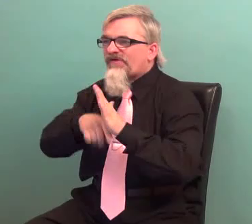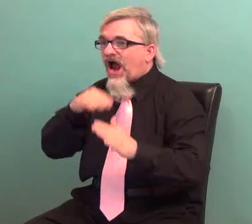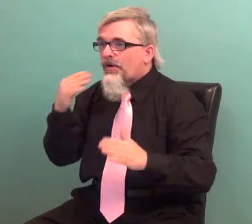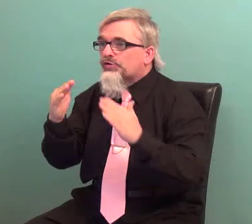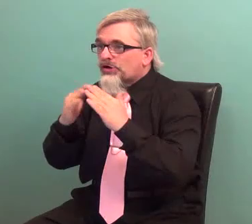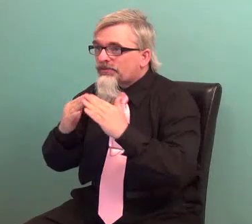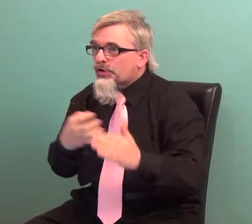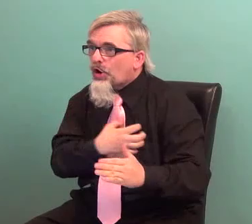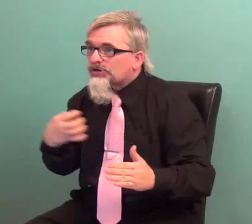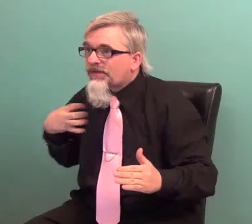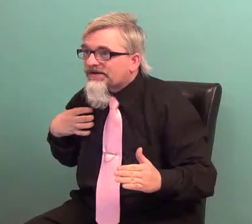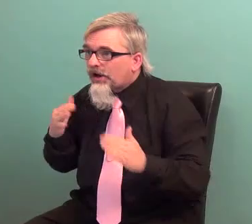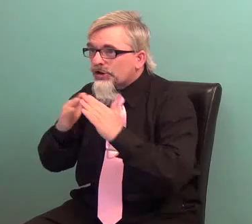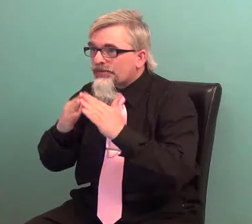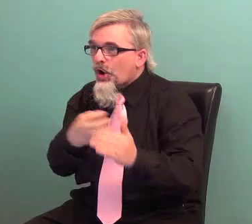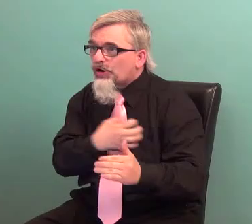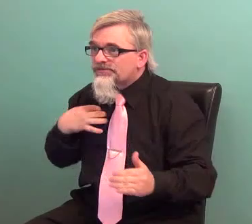Lepiej w domu, u gospodarza.